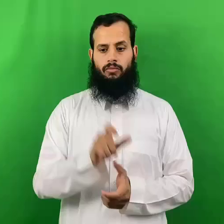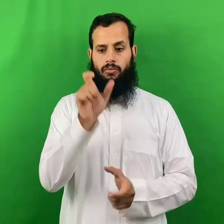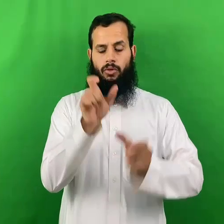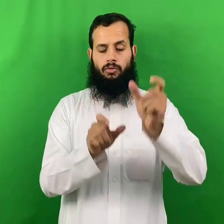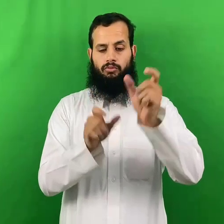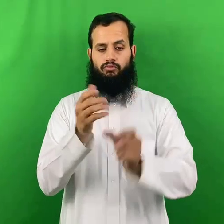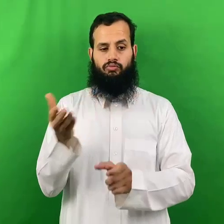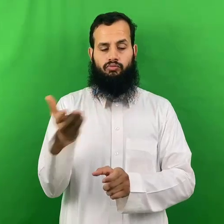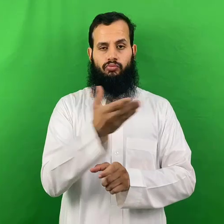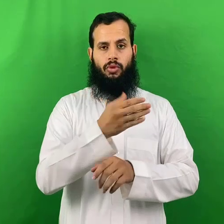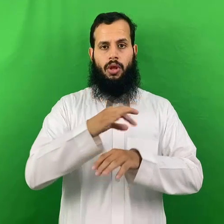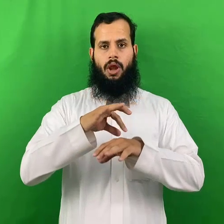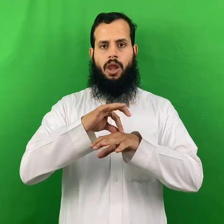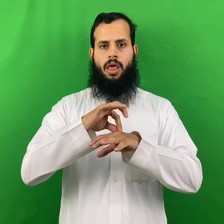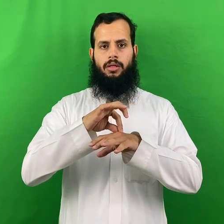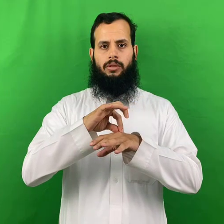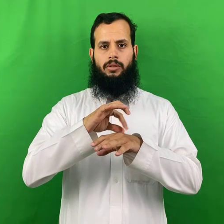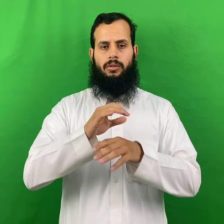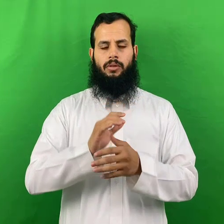أيها الناس